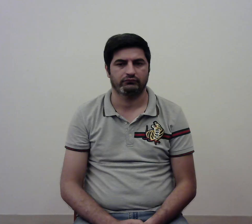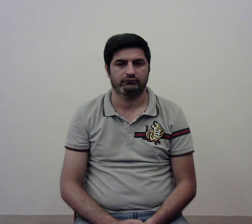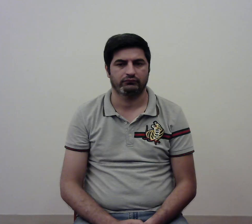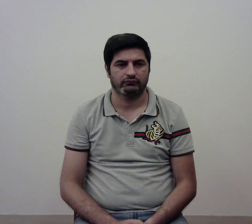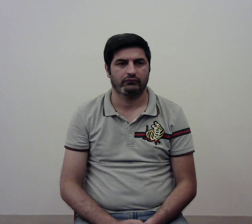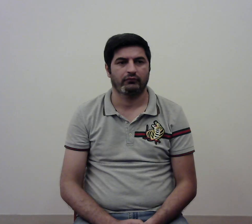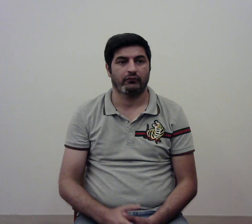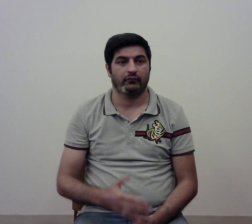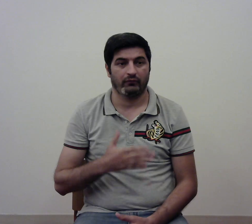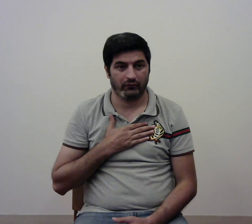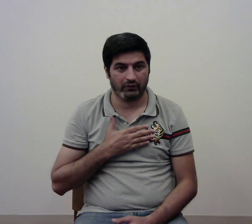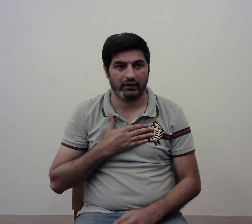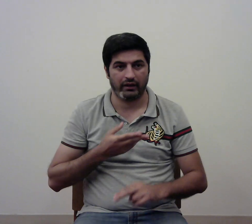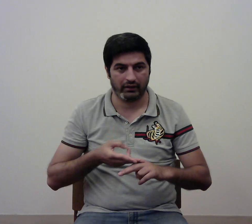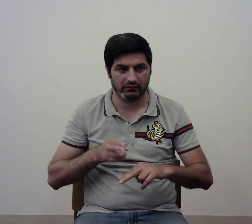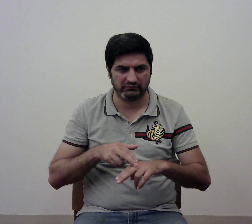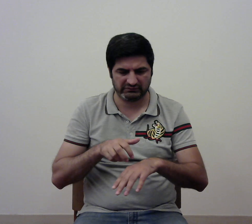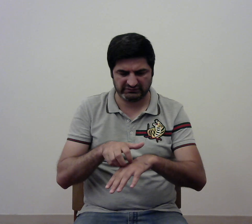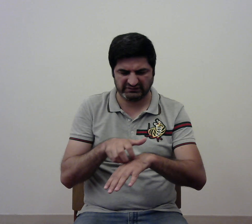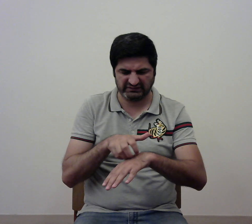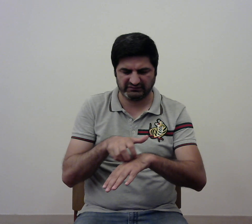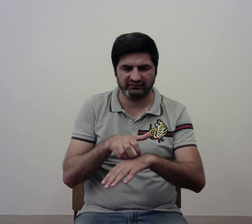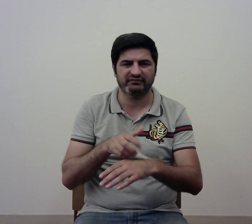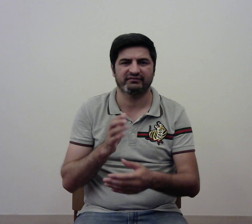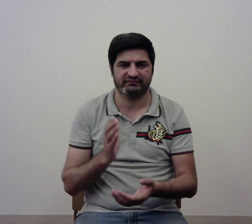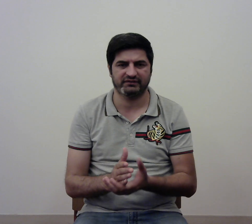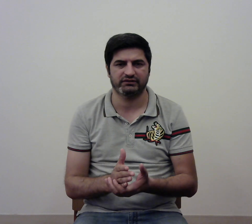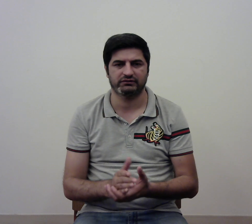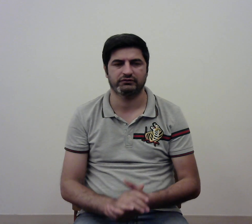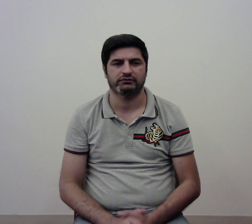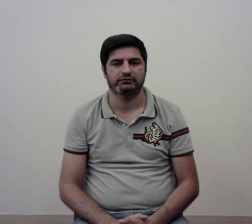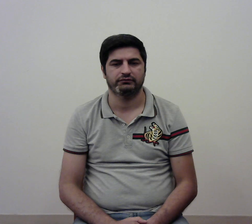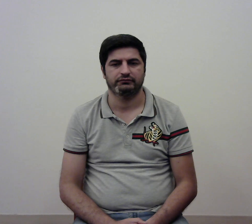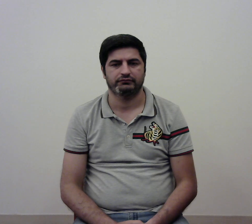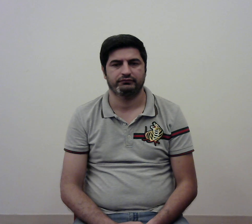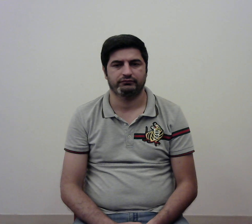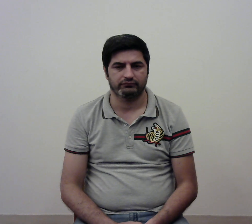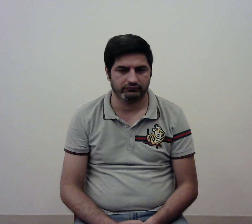Mənim buna alergiyam var